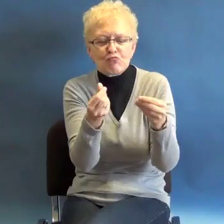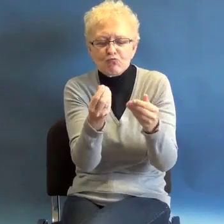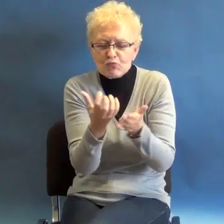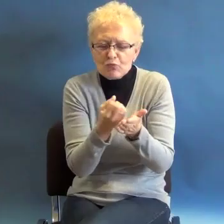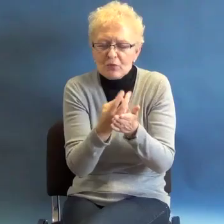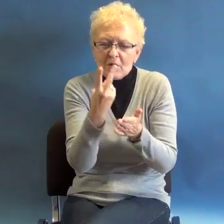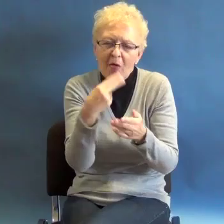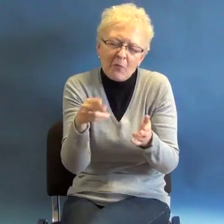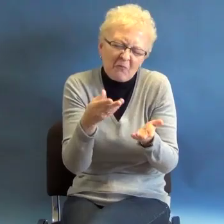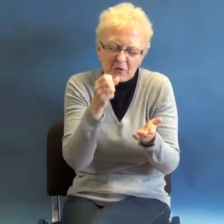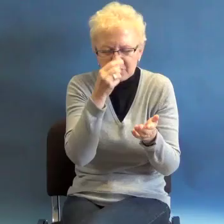Dwa euro czy ileś tam...